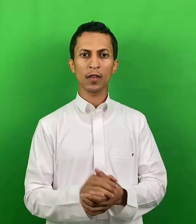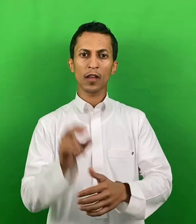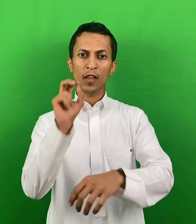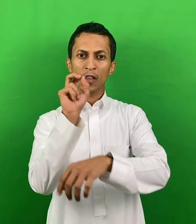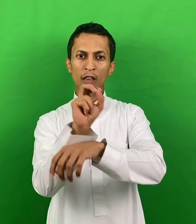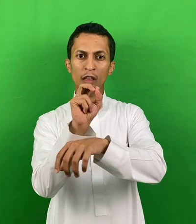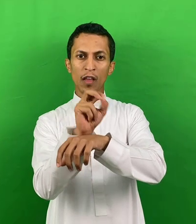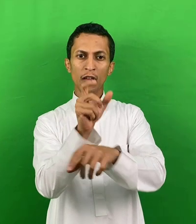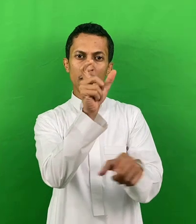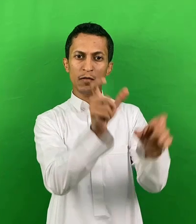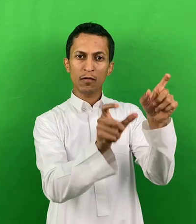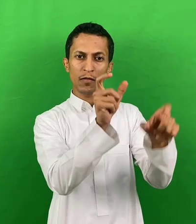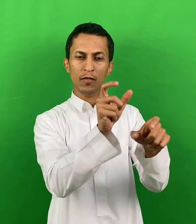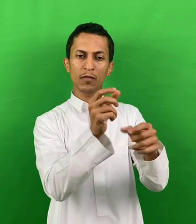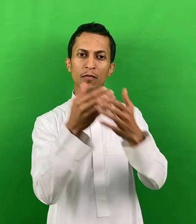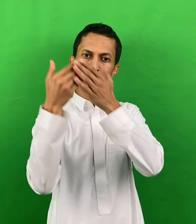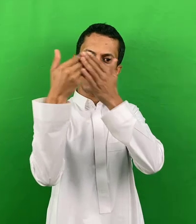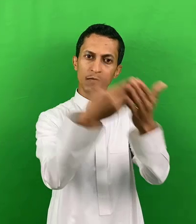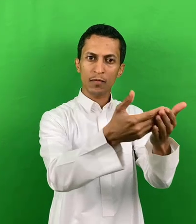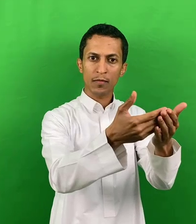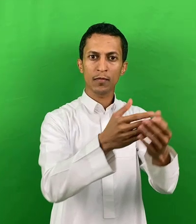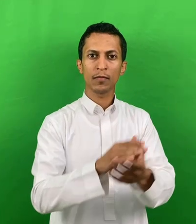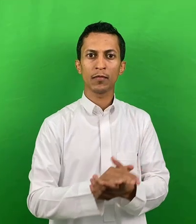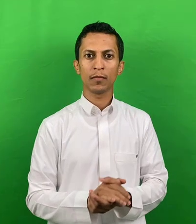اقض الدين عن المدينين